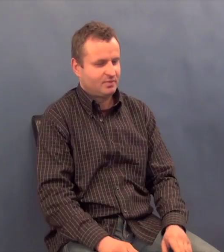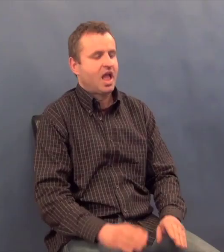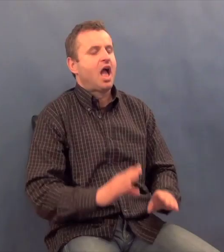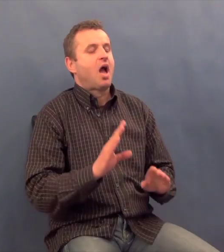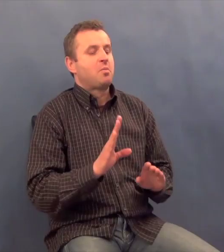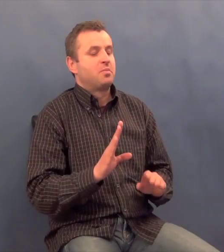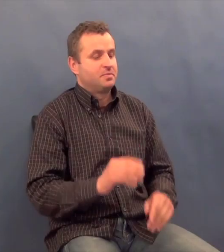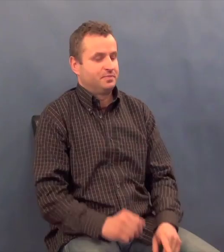A potem.